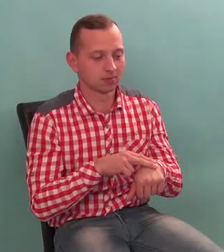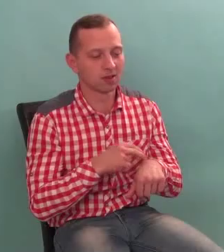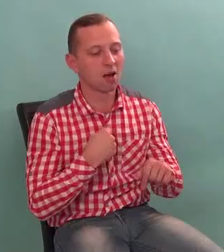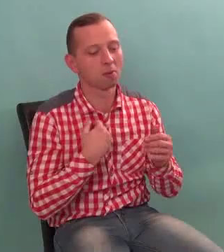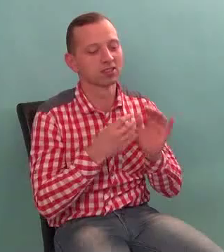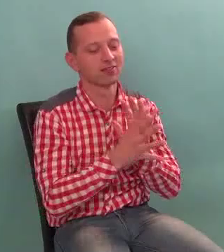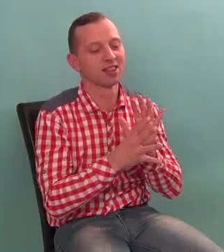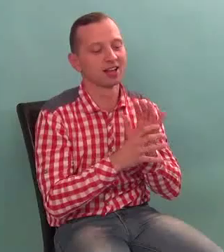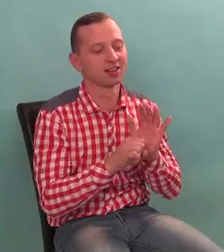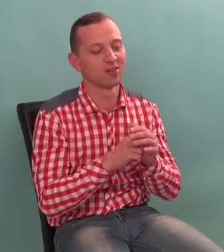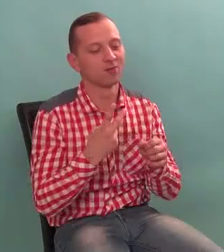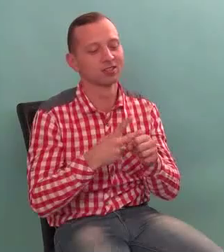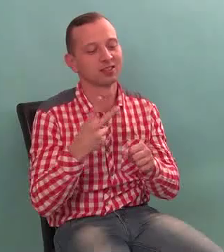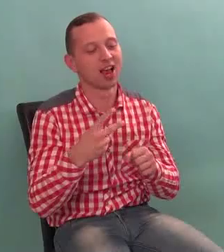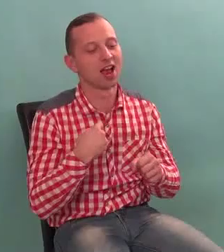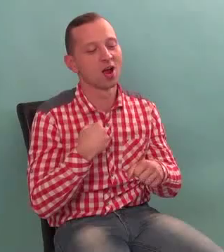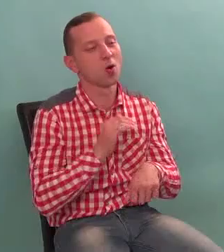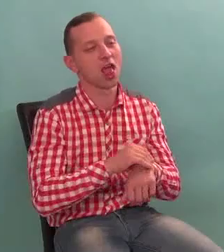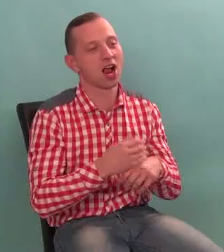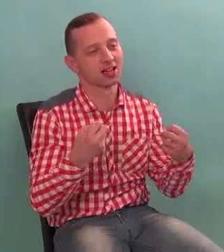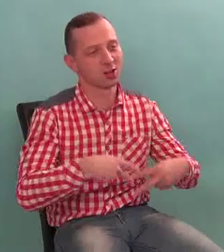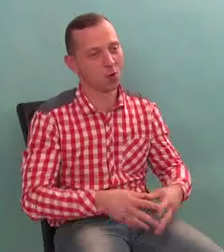Od dziewiętnastej do dwudziestej drugiej mam kino z kolegami.